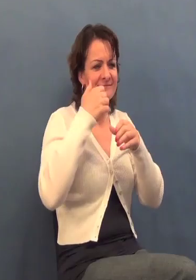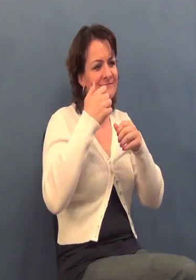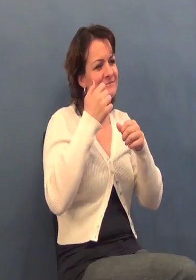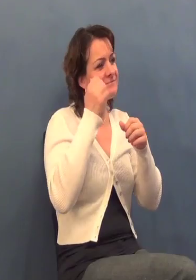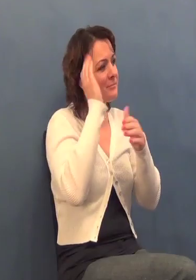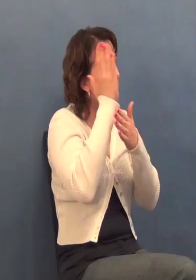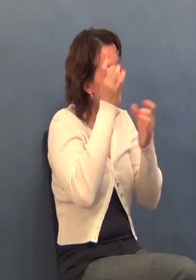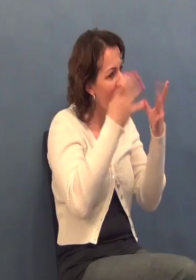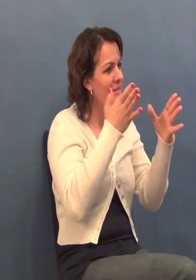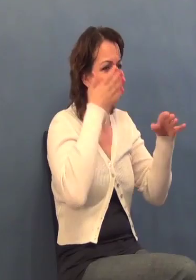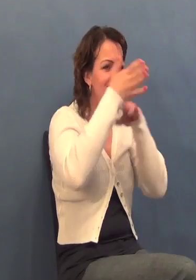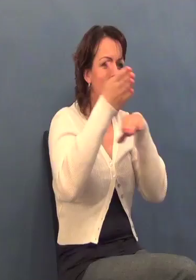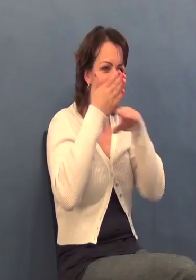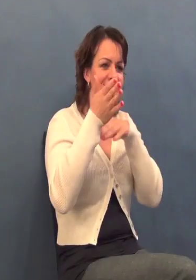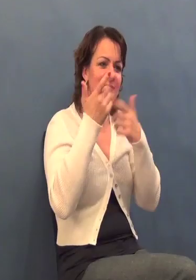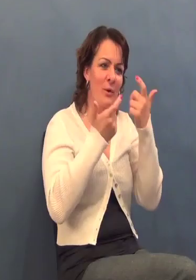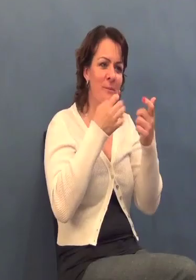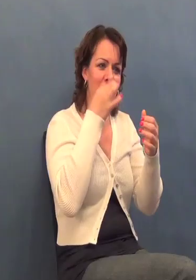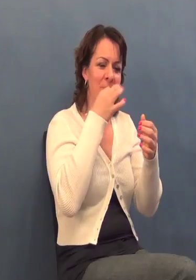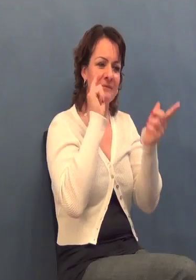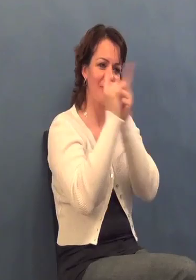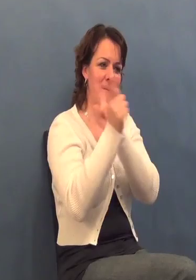Jak szyby są pęknięte to przychodzi naprawiać, wymienia okna.